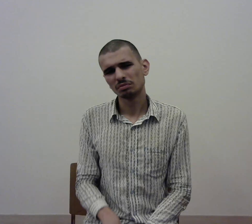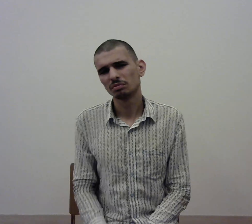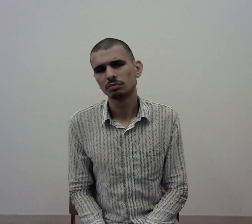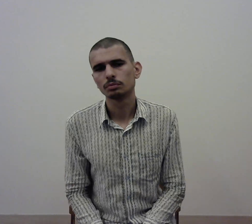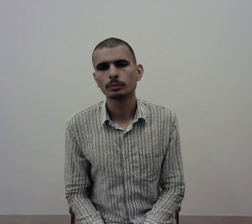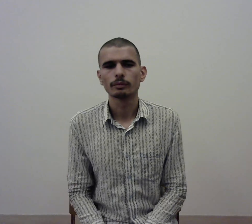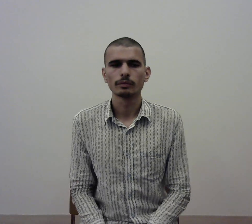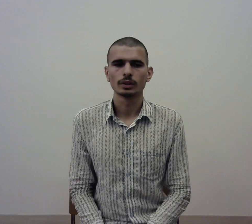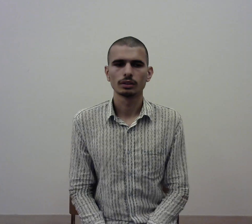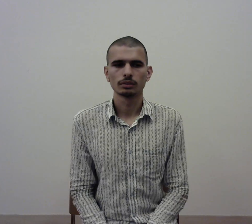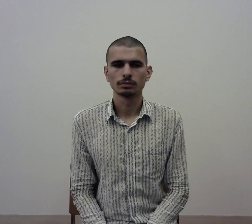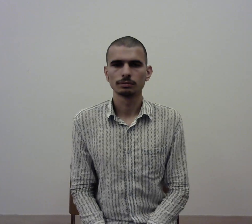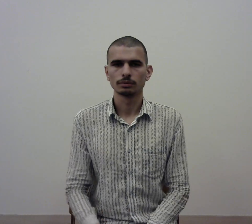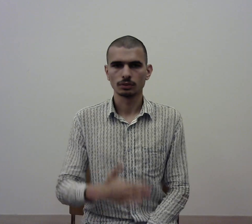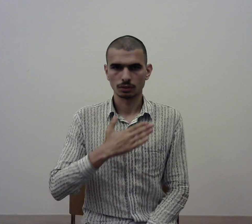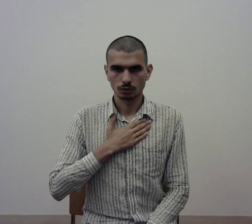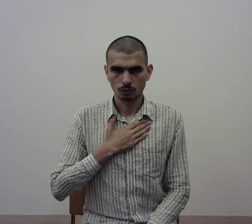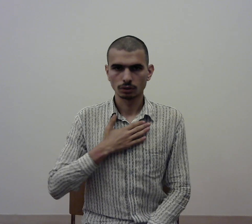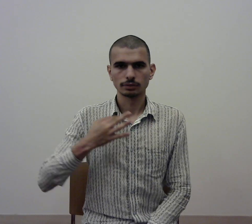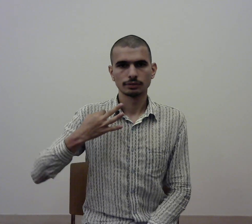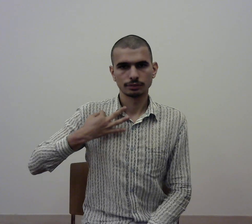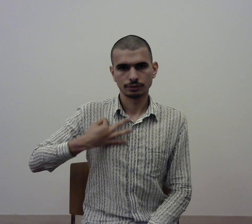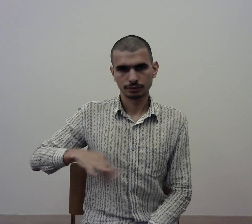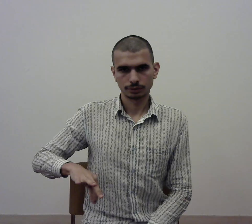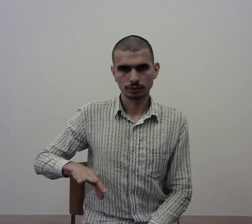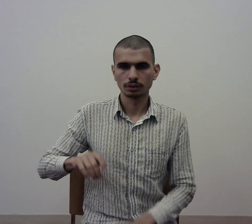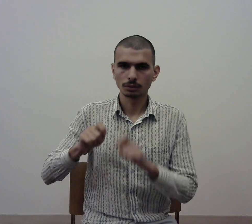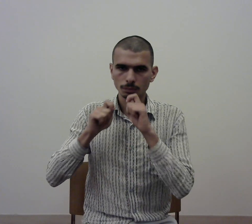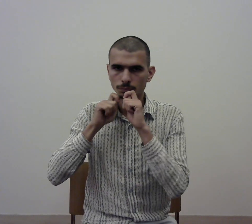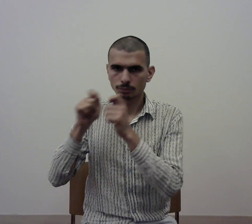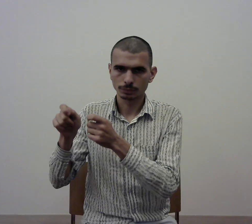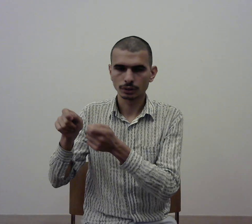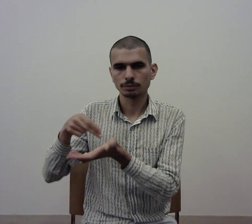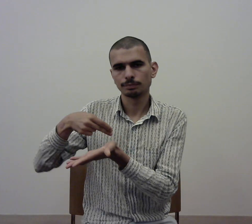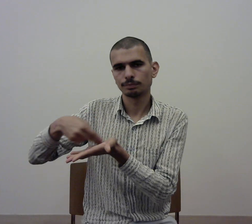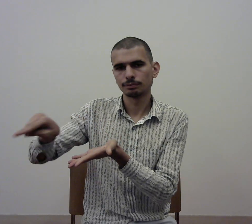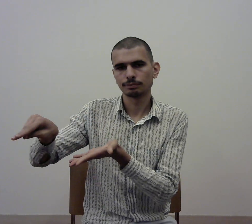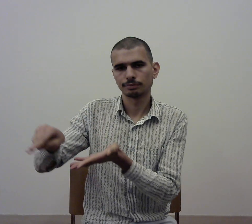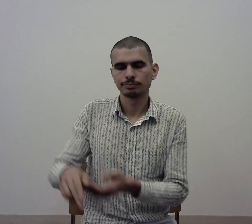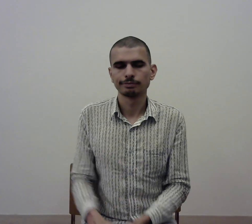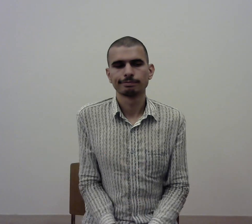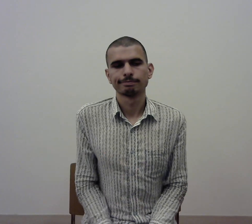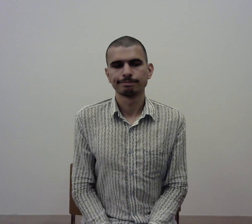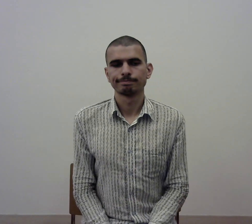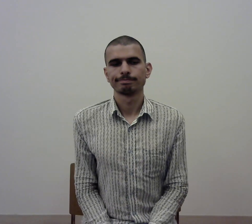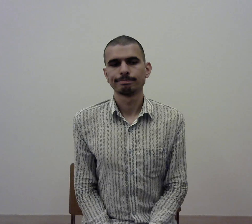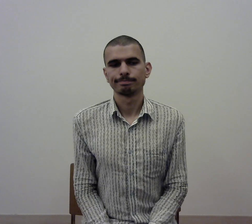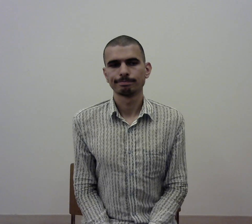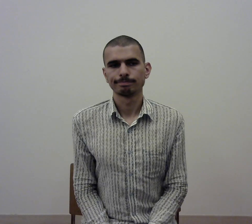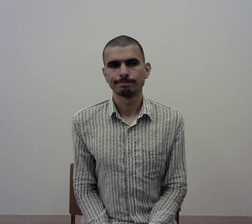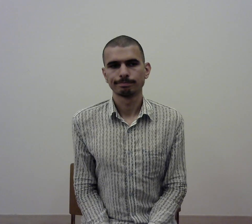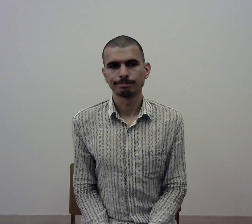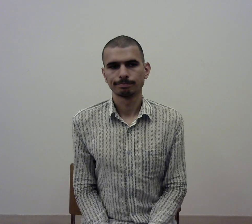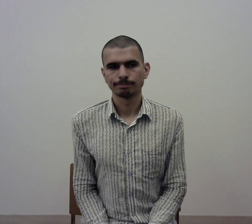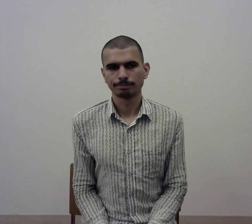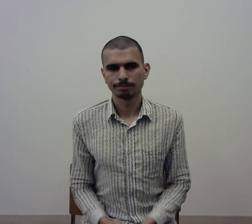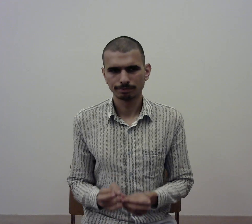Mən oğlum üçün hədiyyə almışam